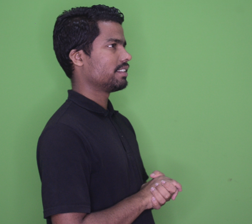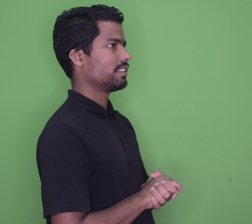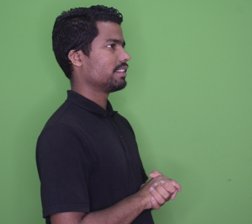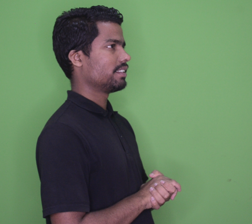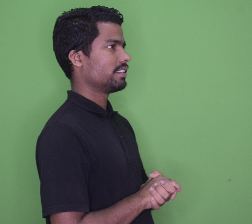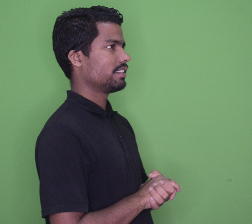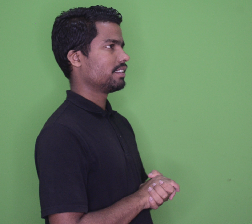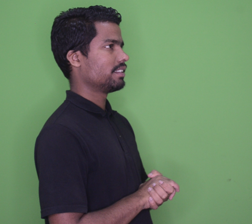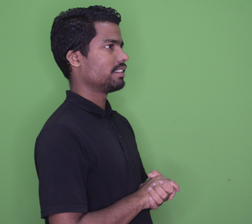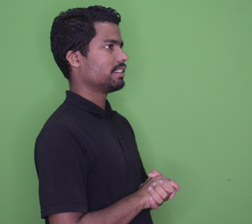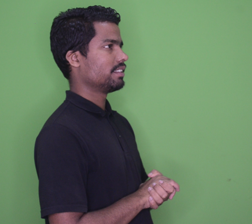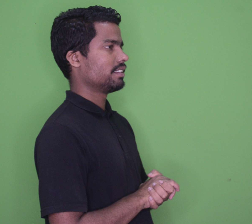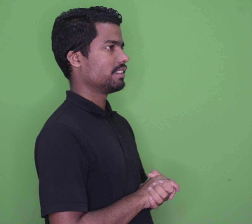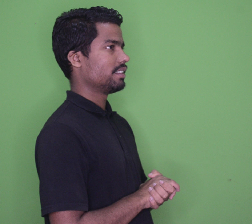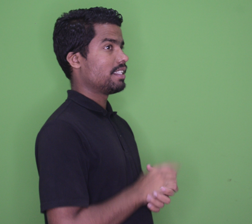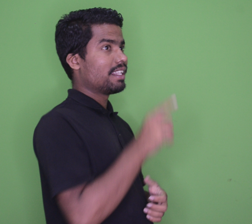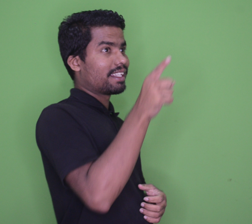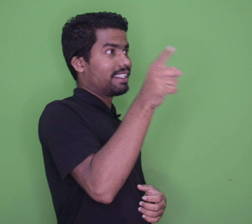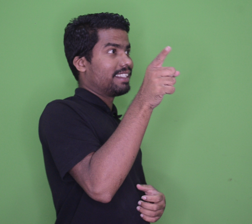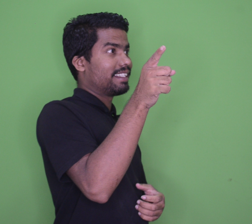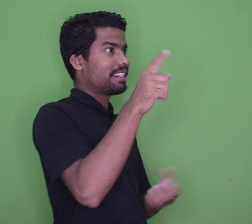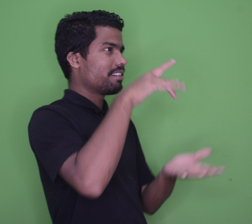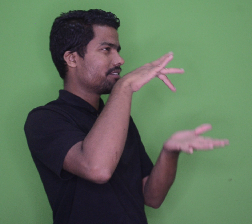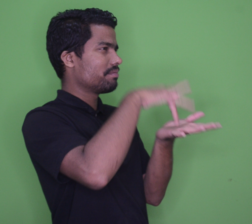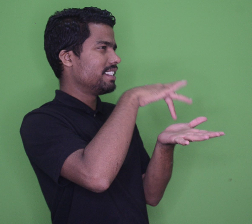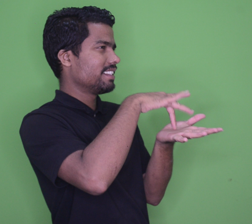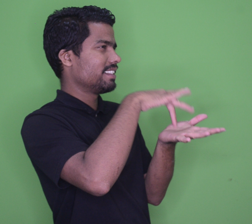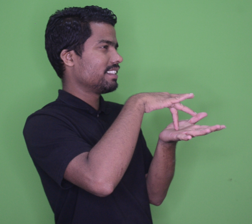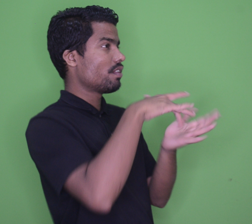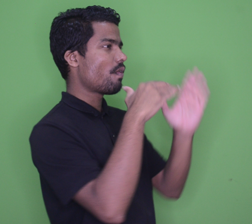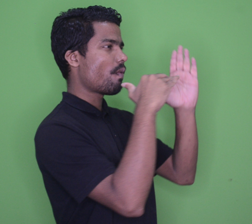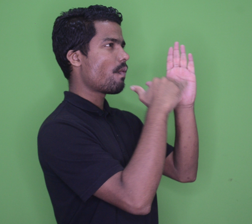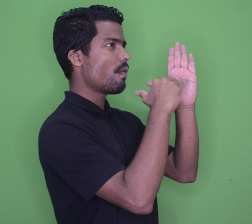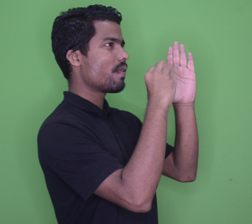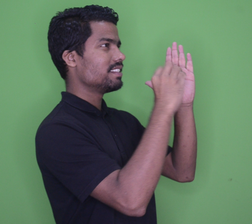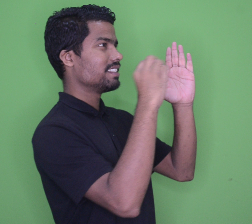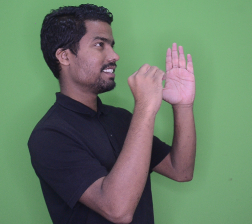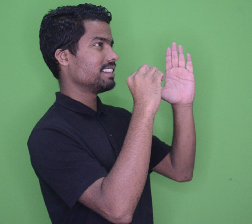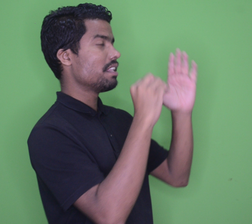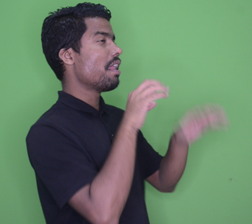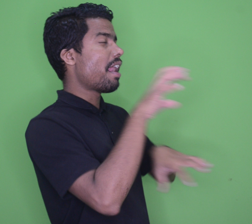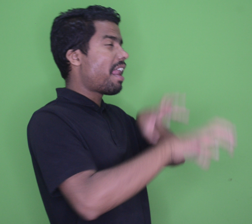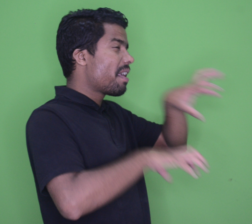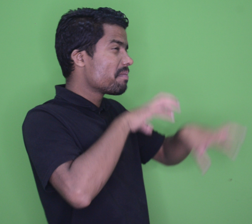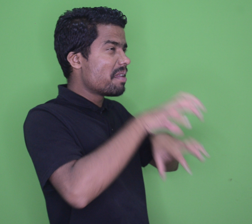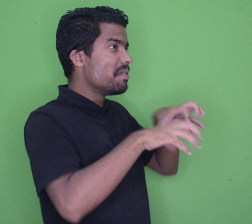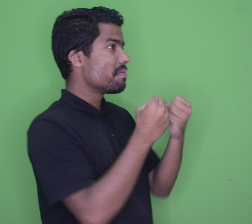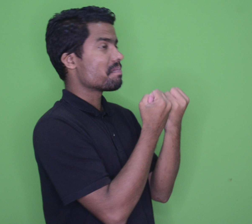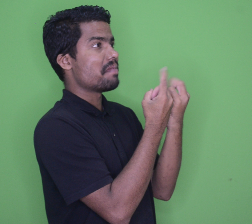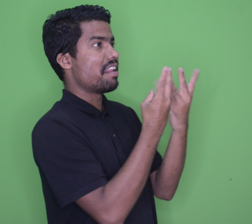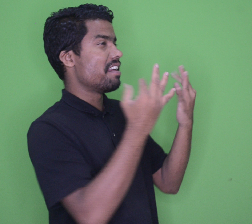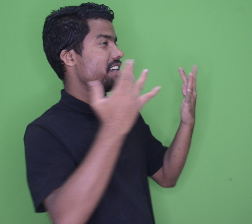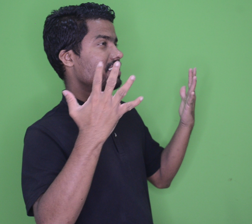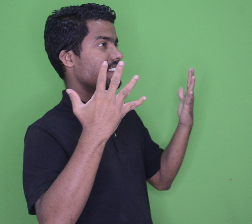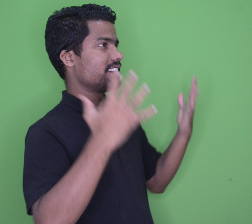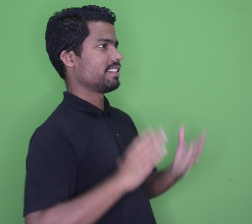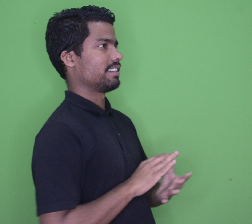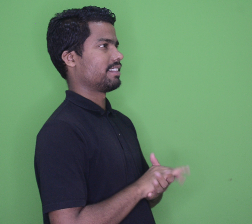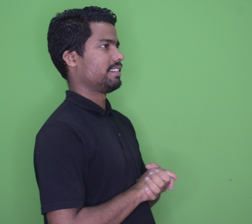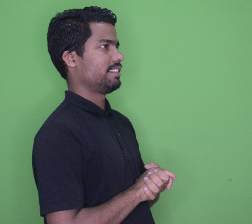there are many animals in zoo